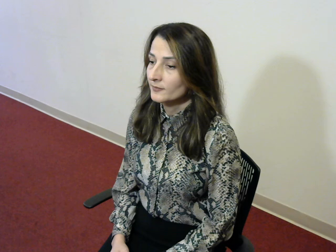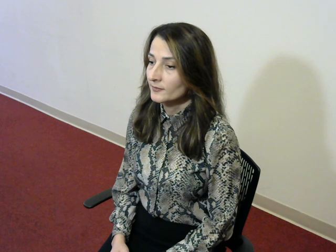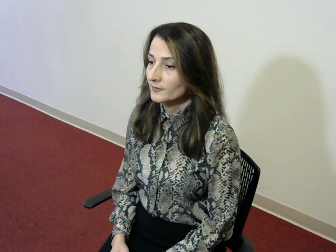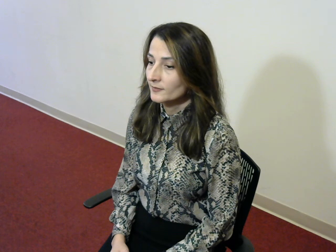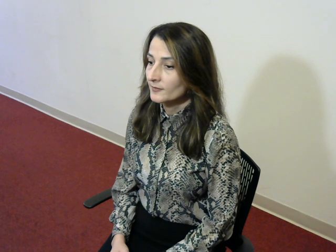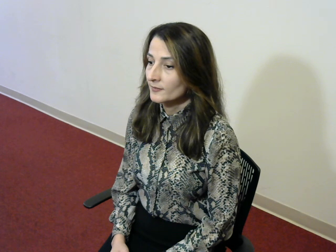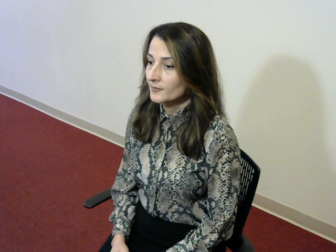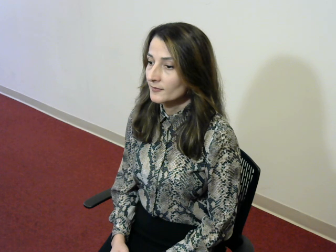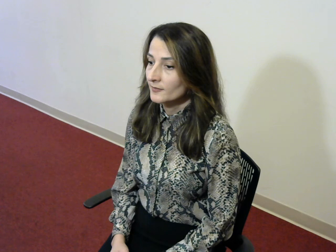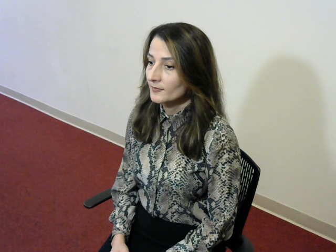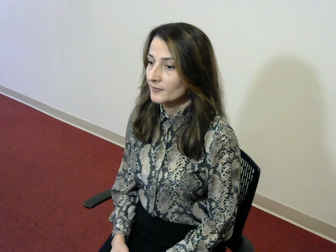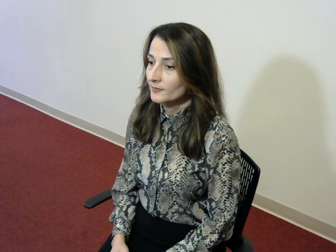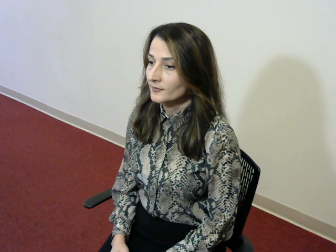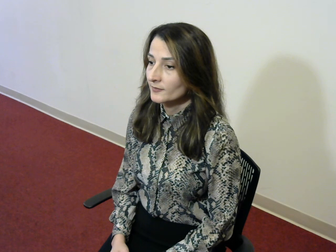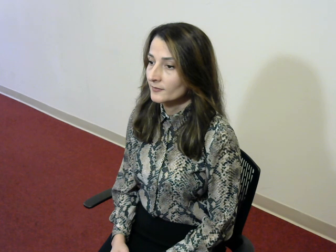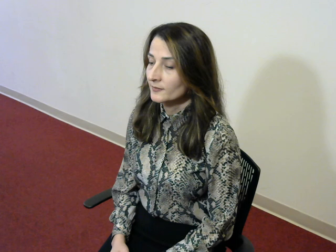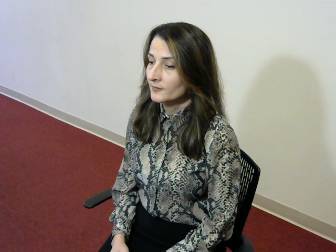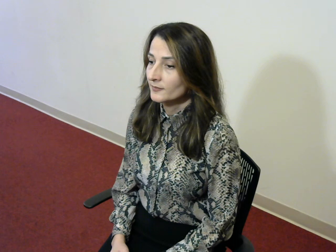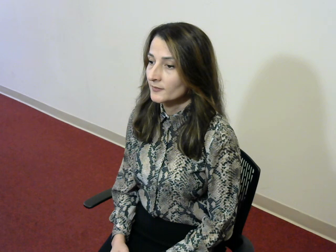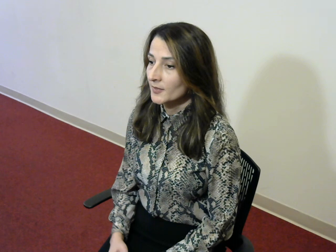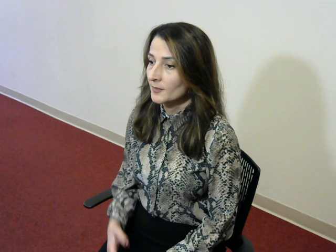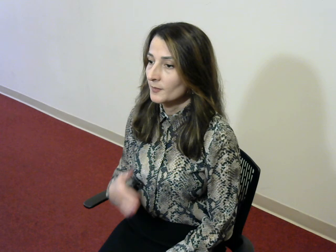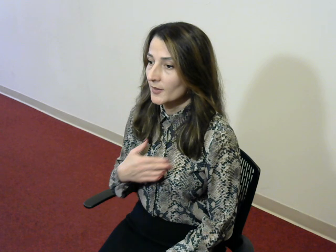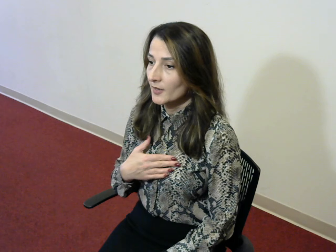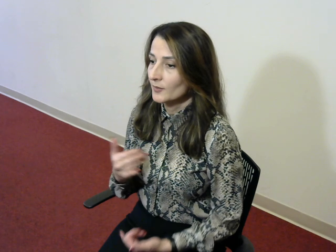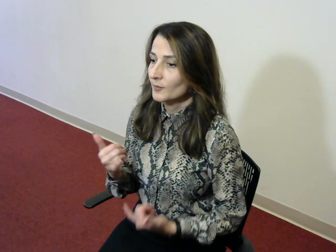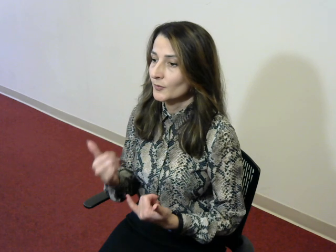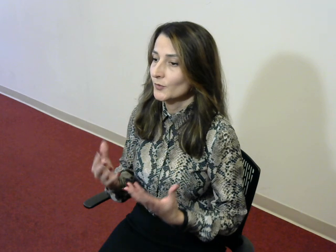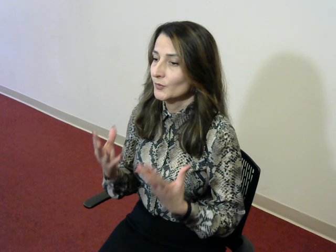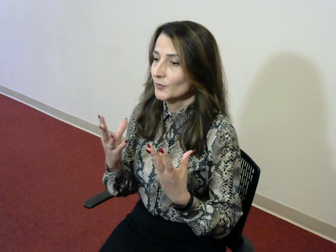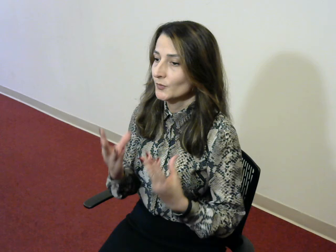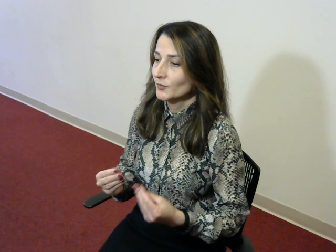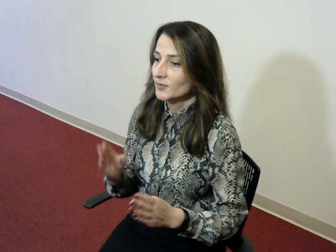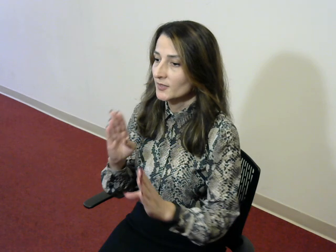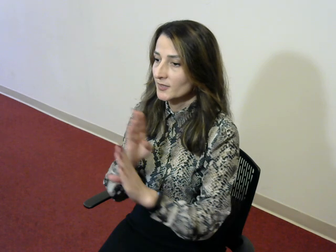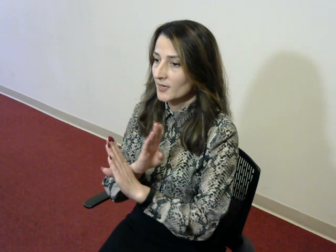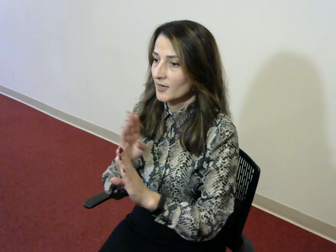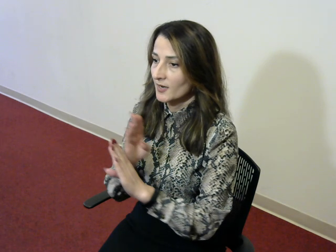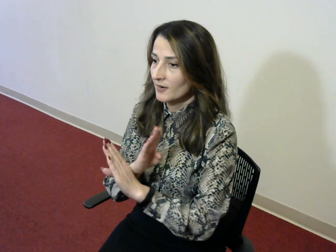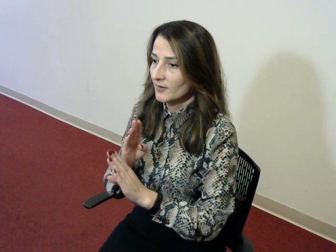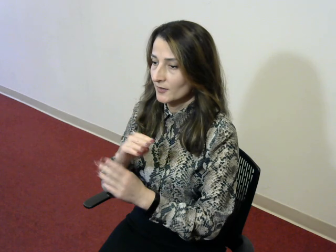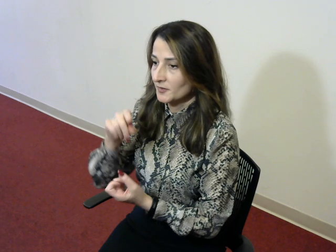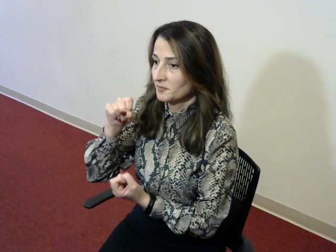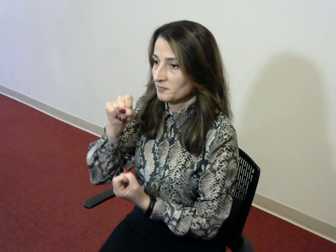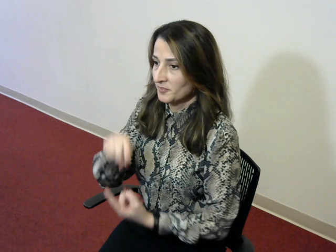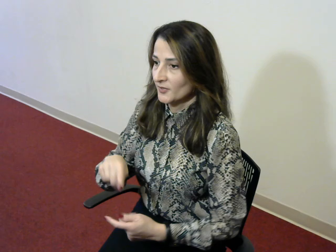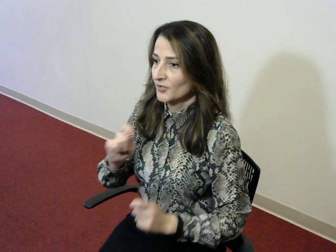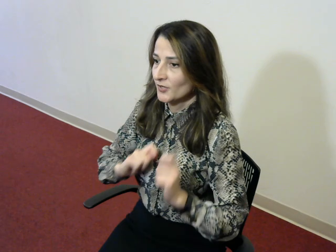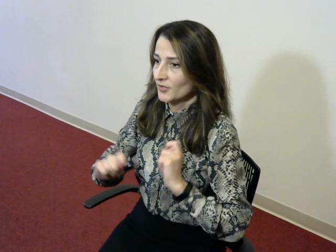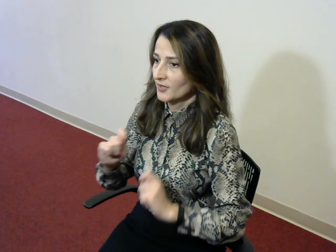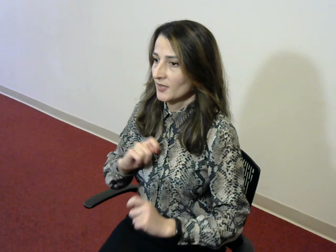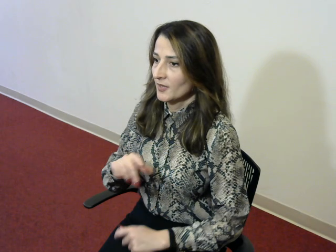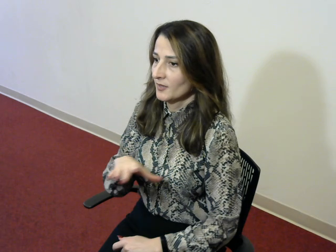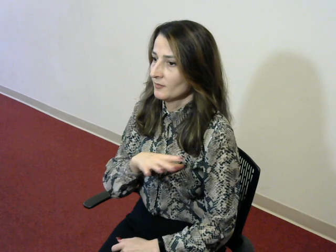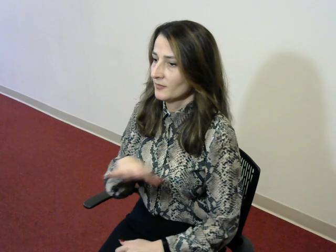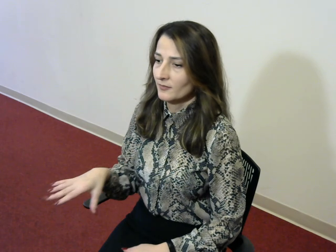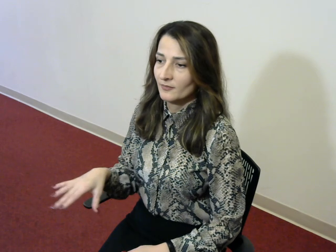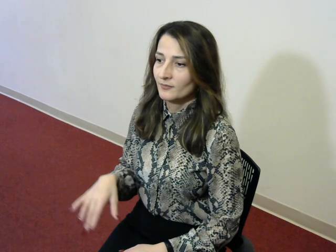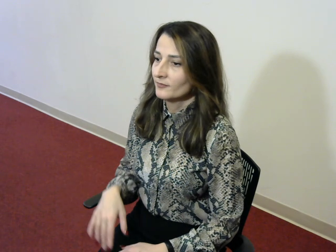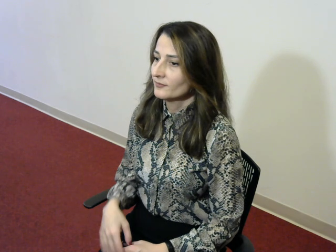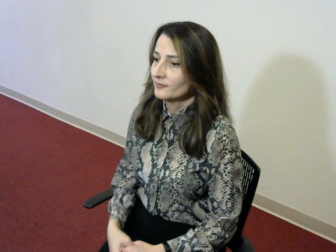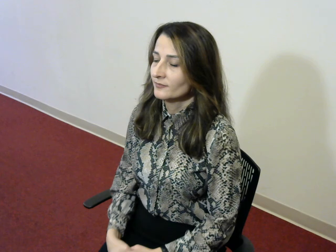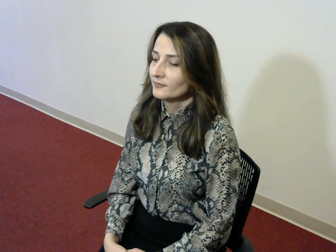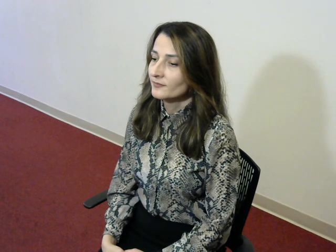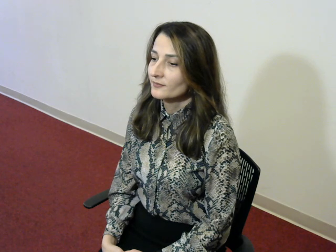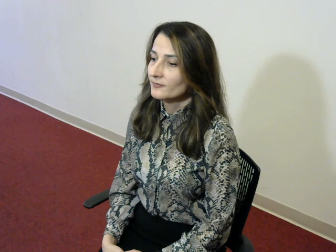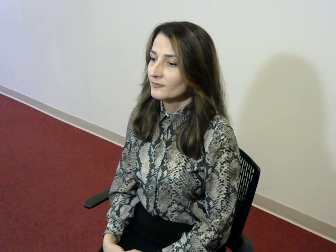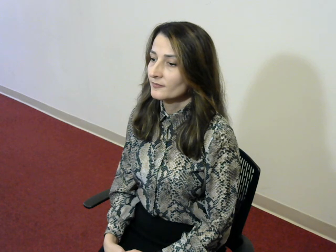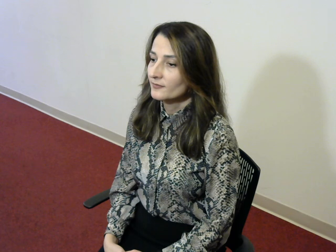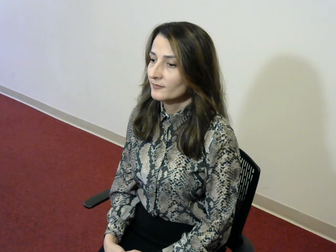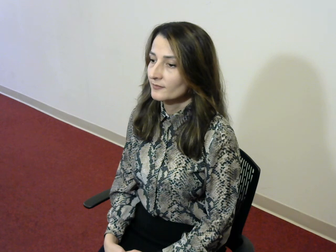Mən bu gün havaya uyğun geyinməmişəm